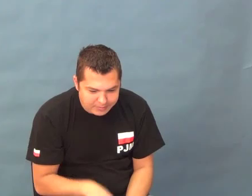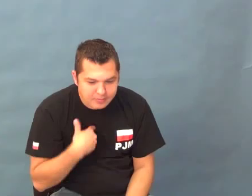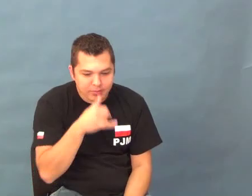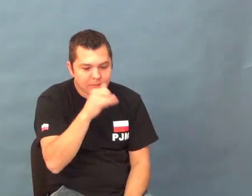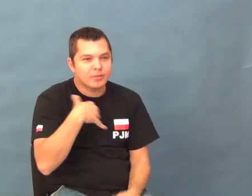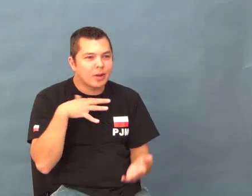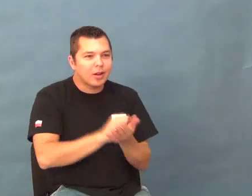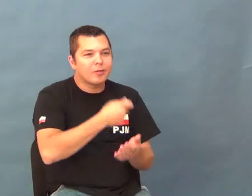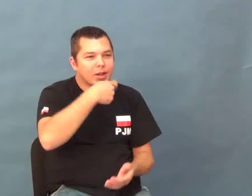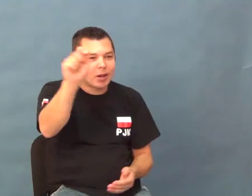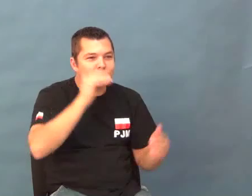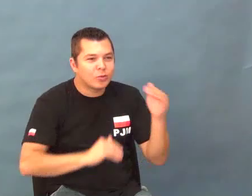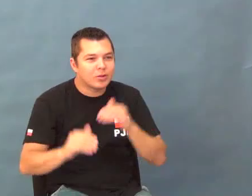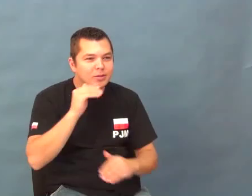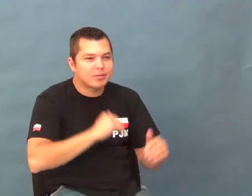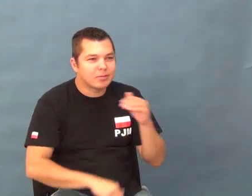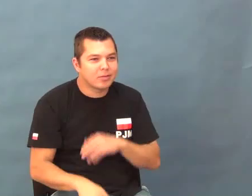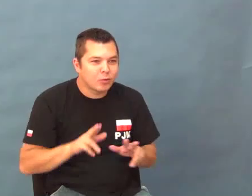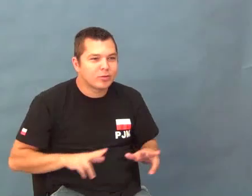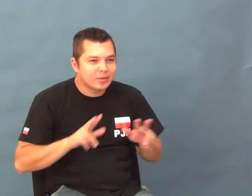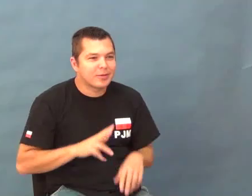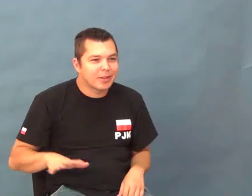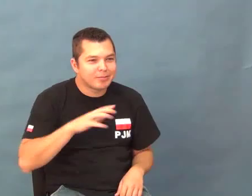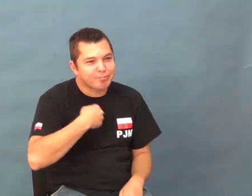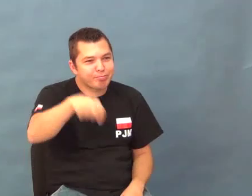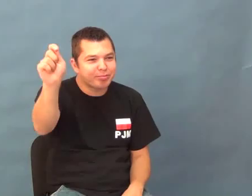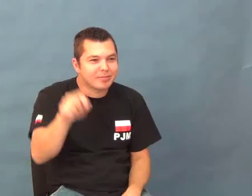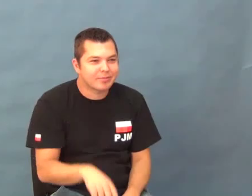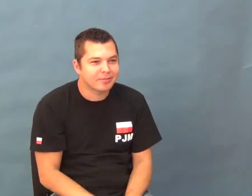Nie mogę, jestem zajęty, wyjeżdżam w góry z rodziną.